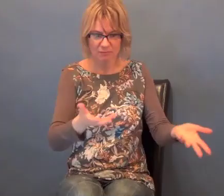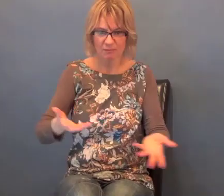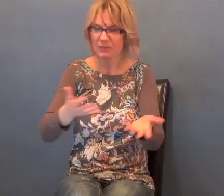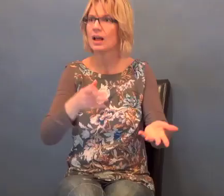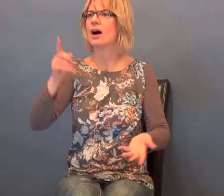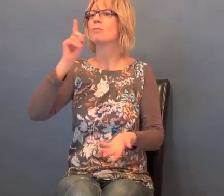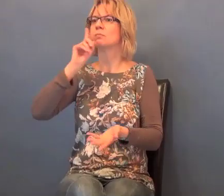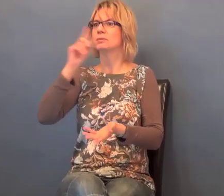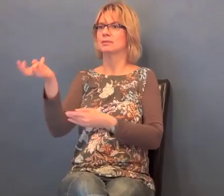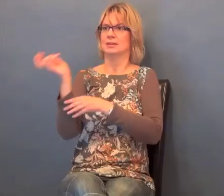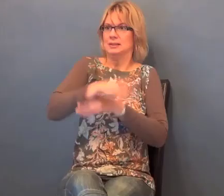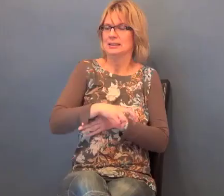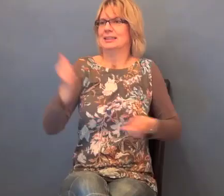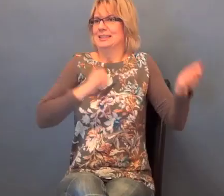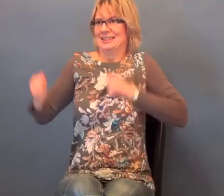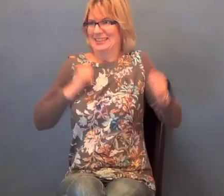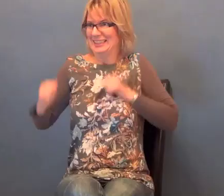Chłopiec szybko się ubiera.